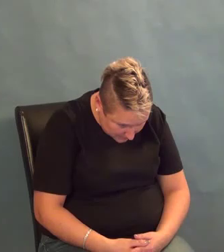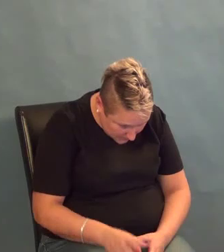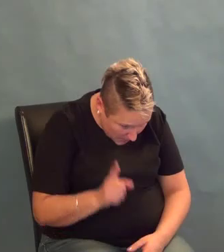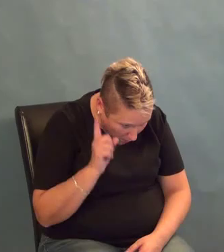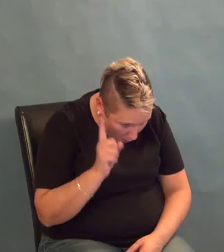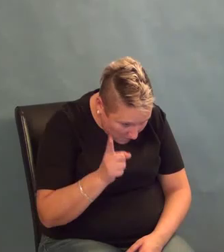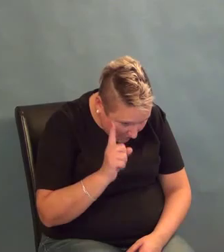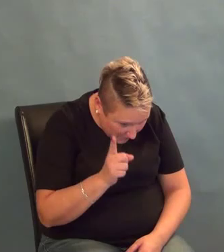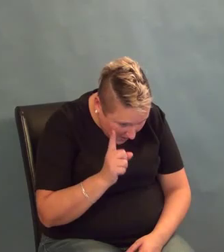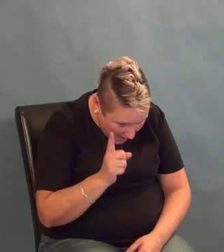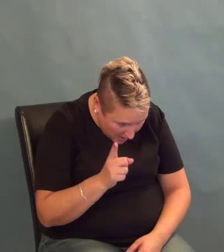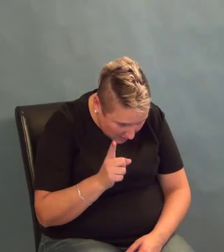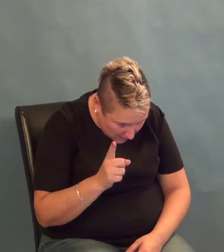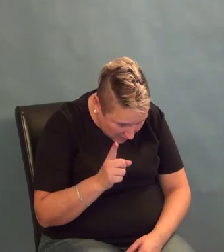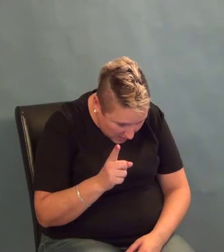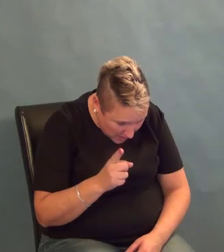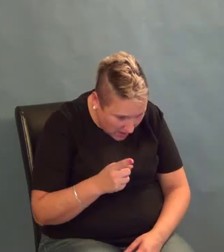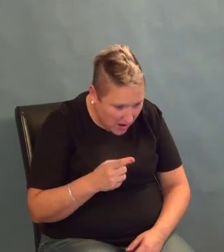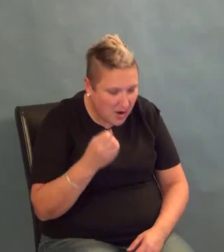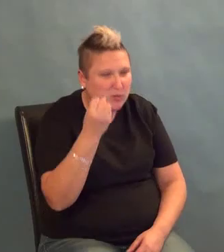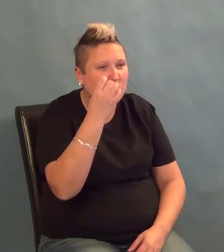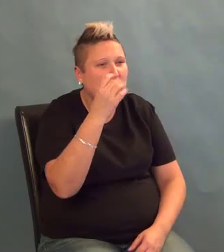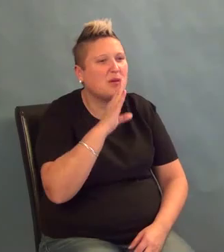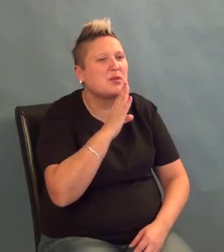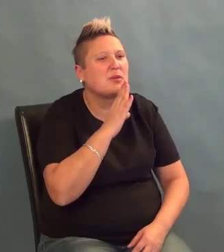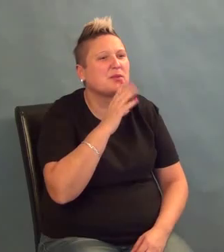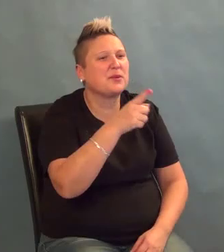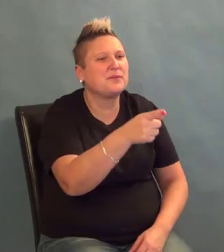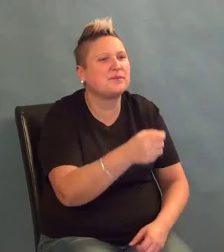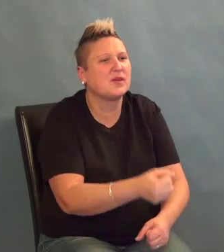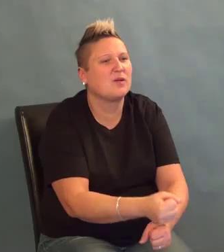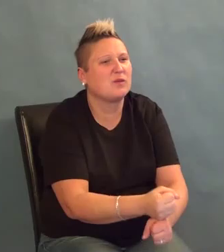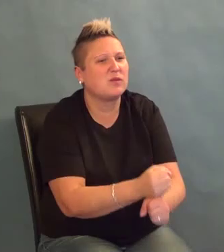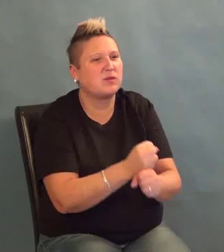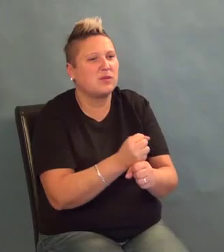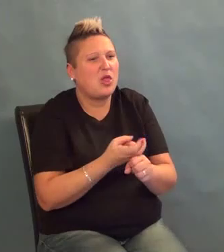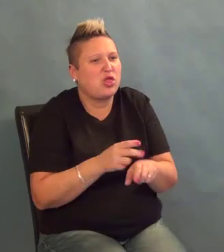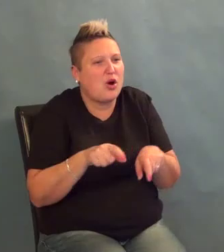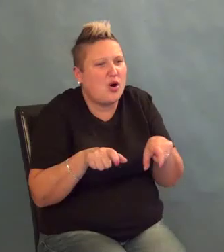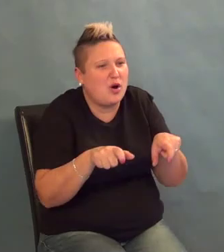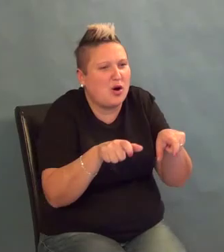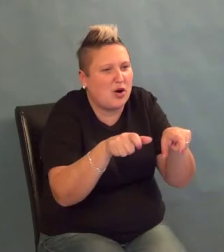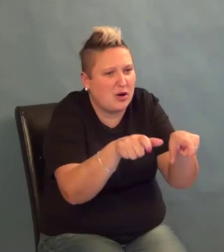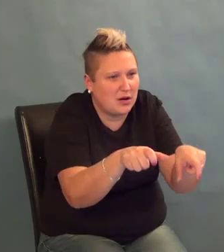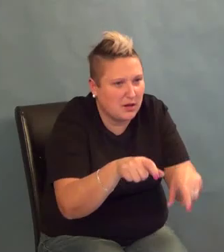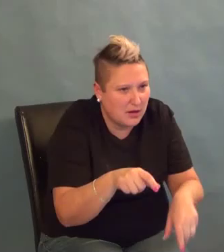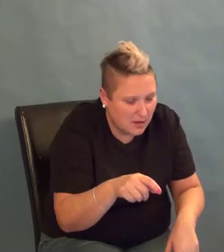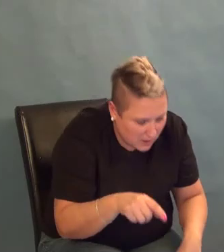Trzeba uważać na pociąg... To jest podobne do pociągu, tylko że to drezyna na torach.